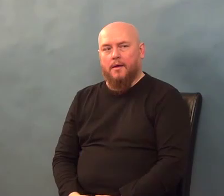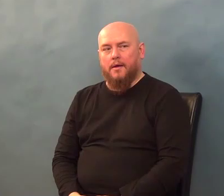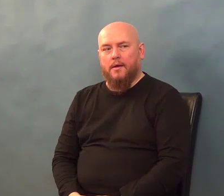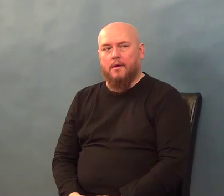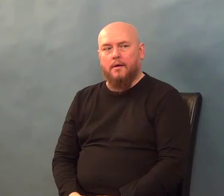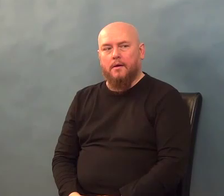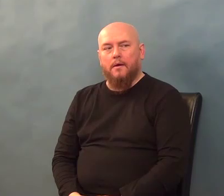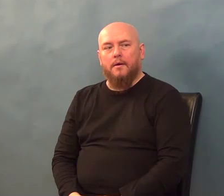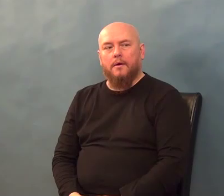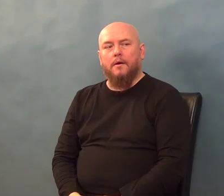Do dziadka.